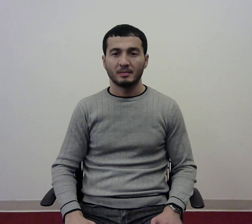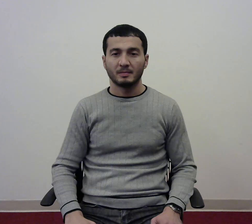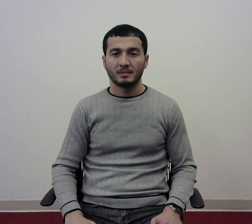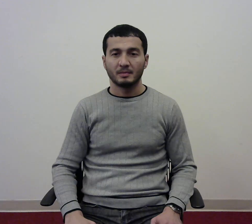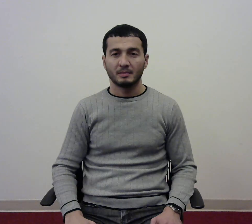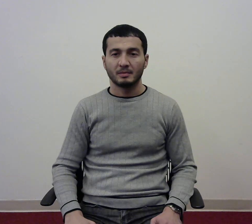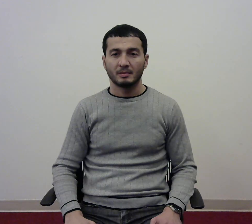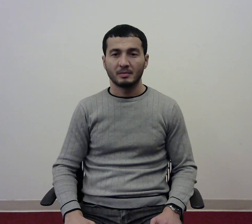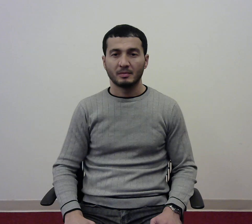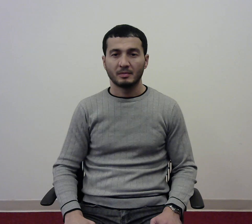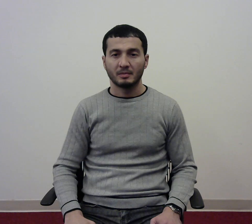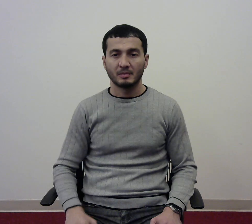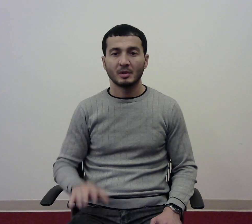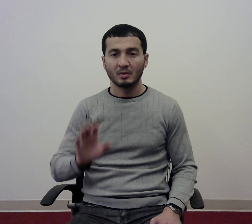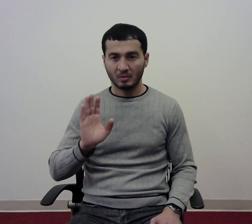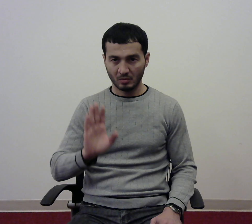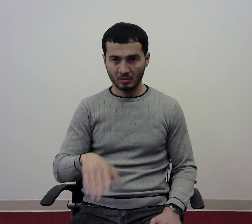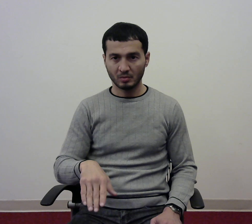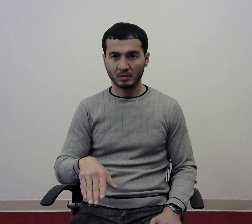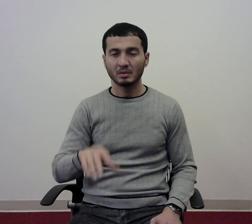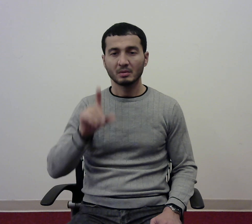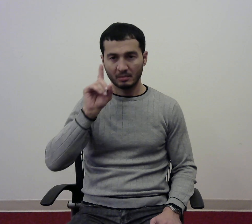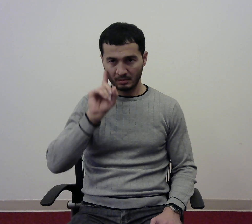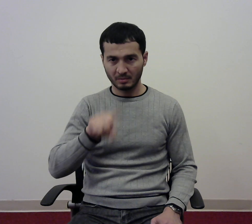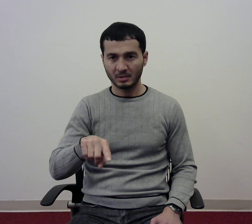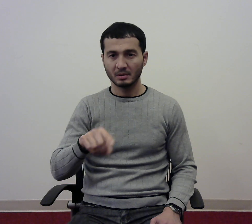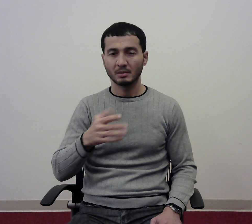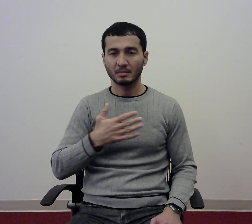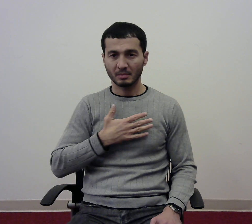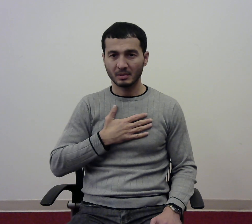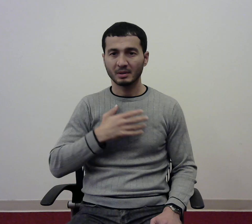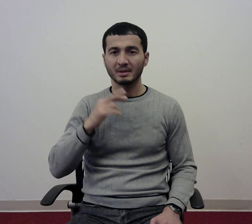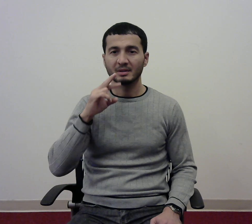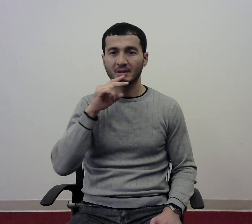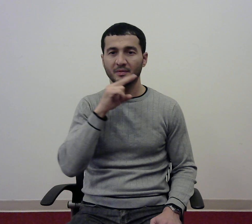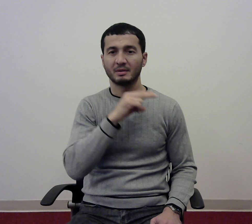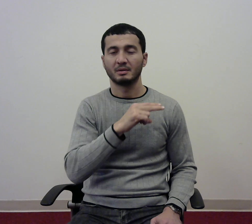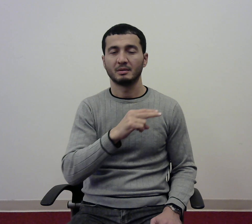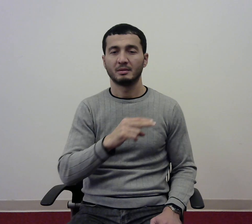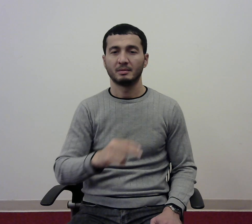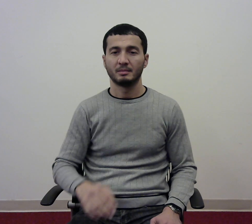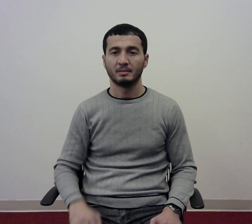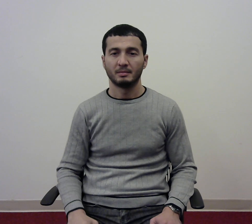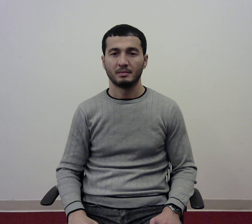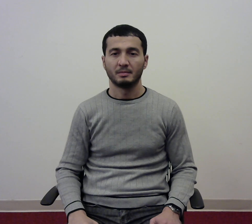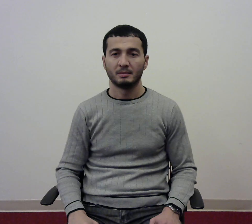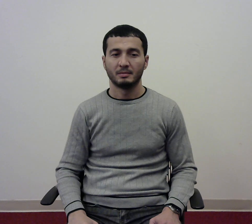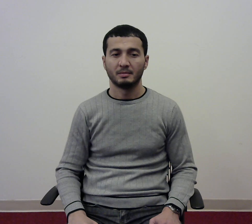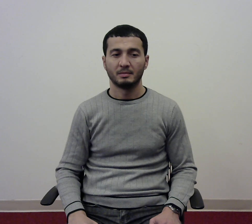Ola bilər mən zəhərlənmişəm